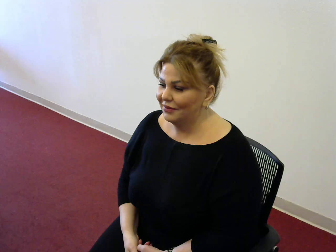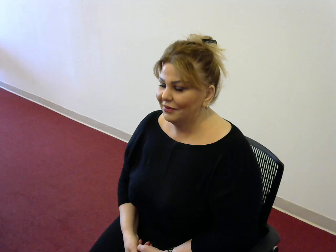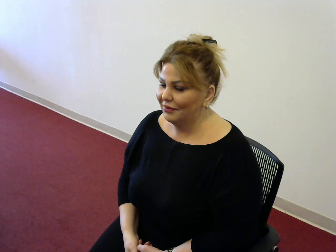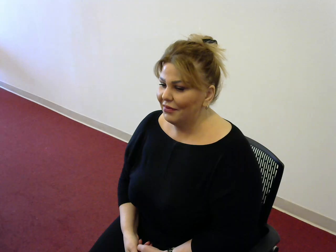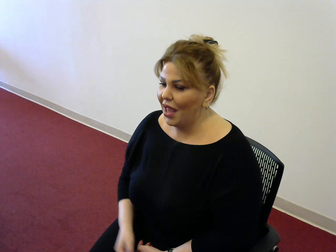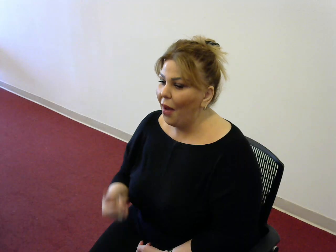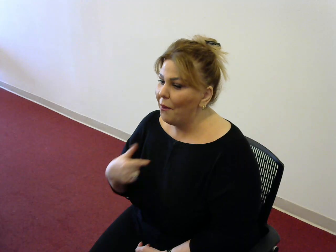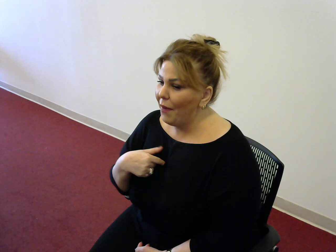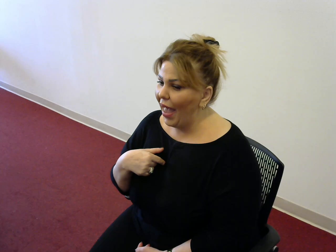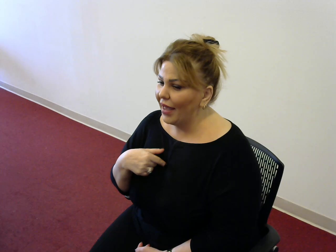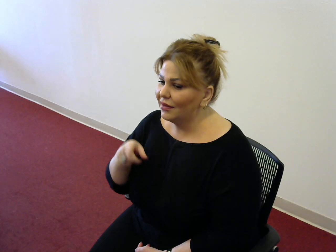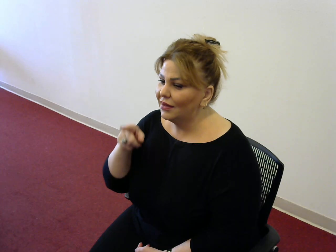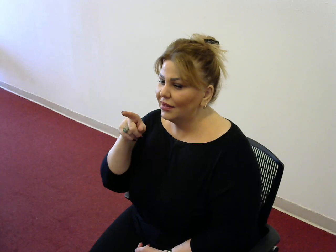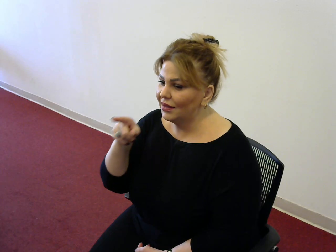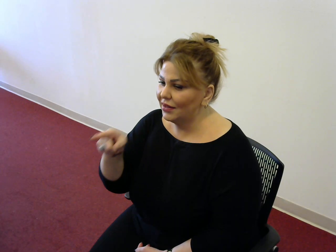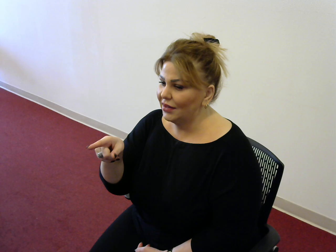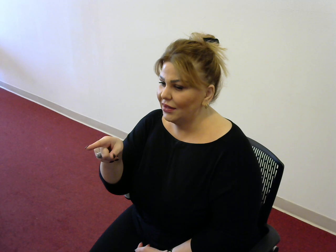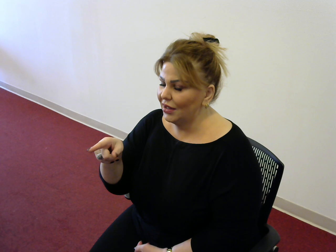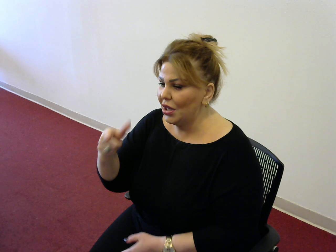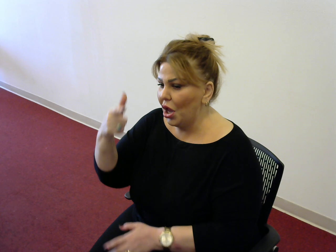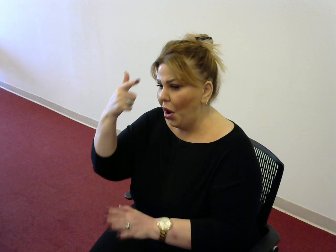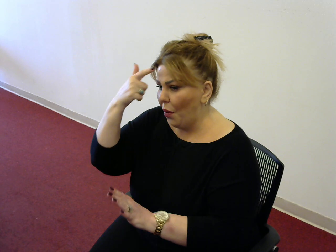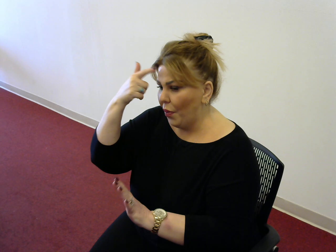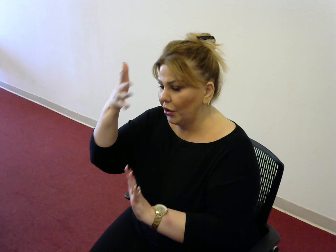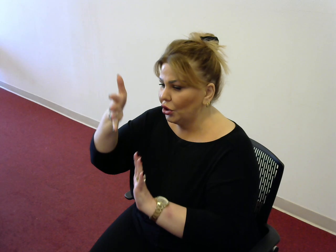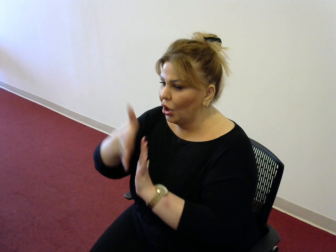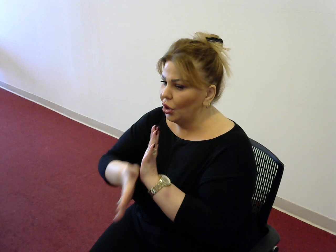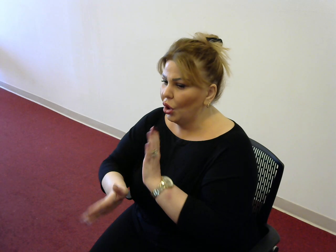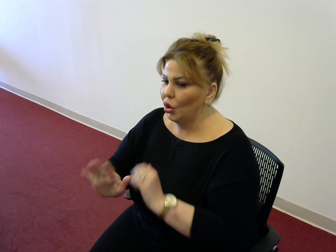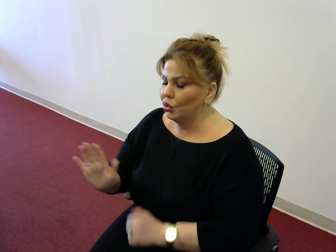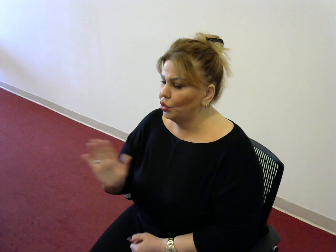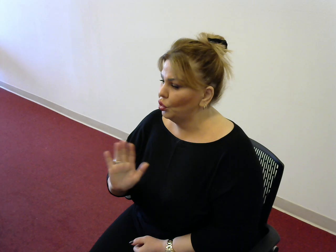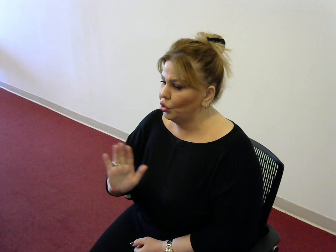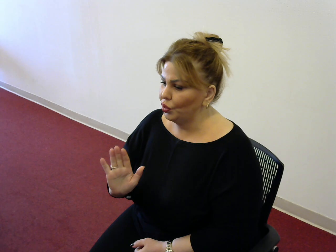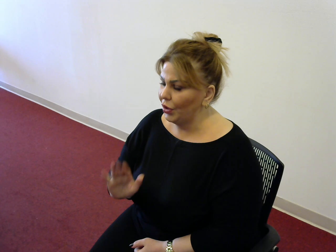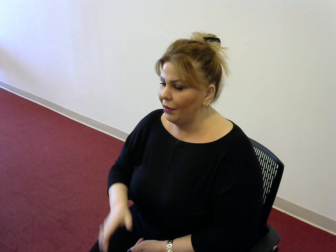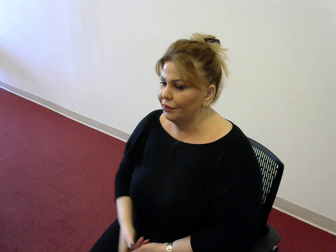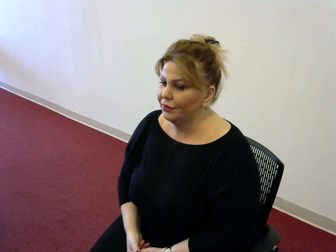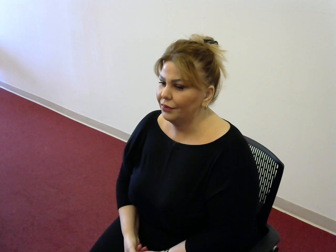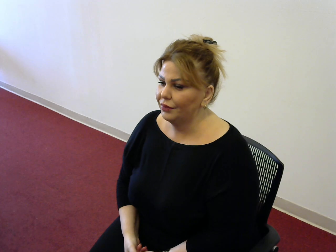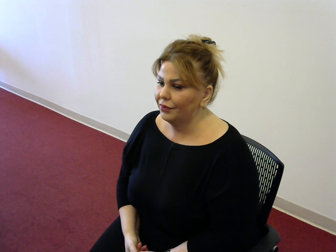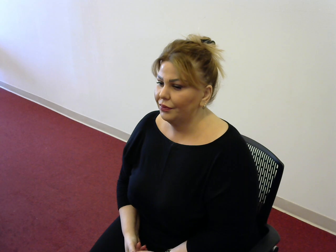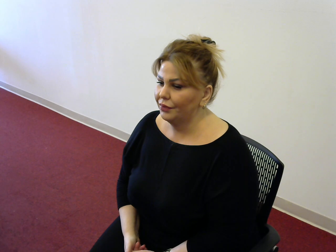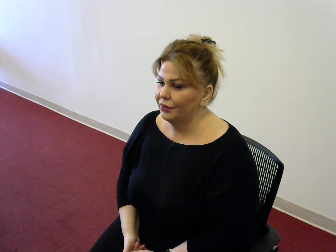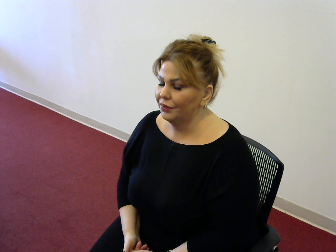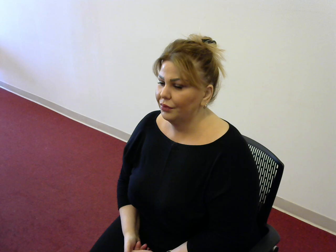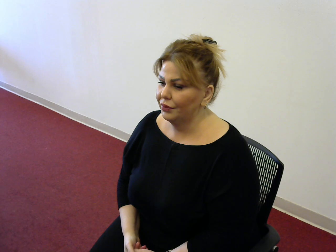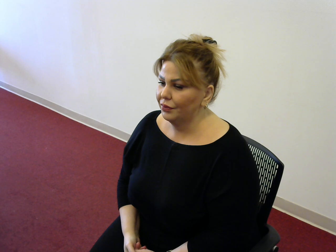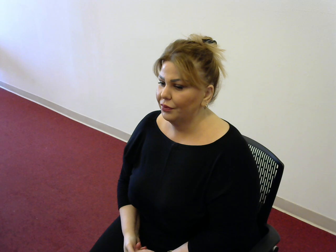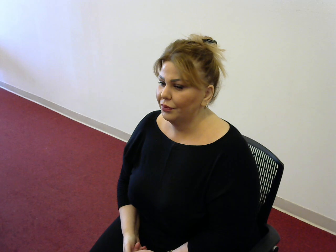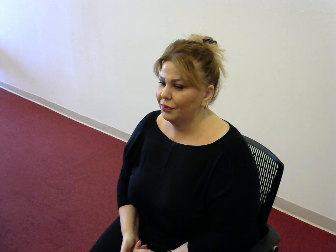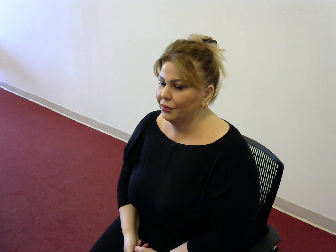Mən sizi başa düşmürəm